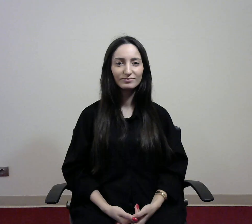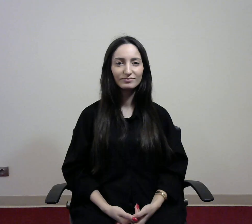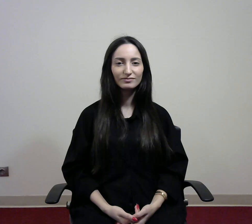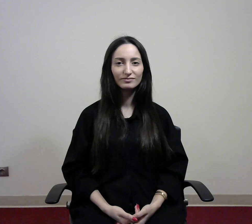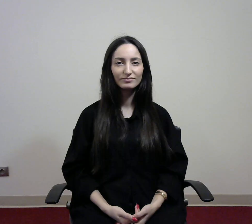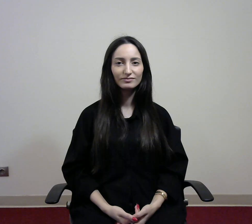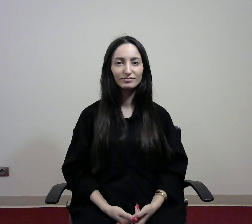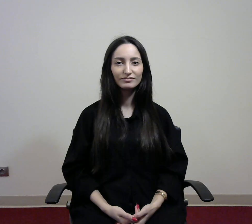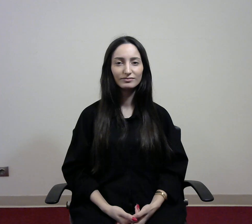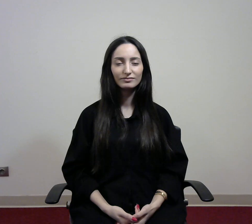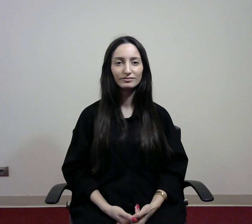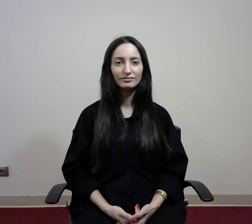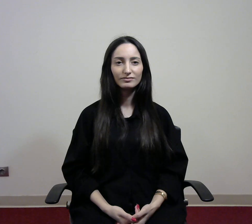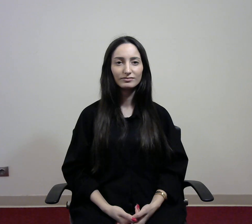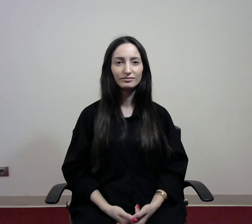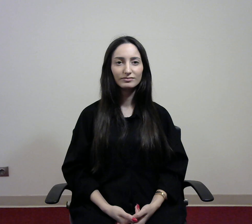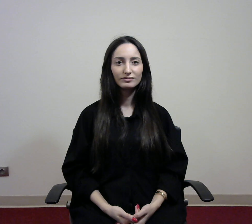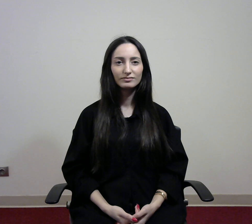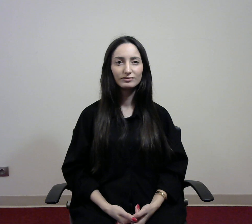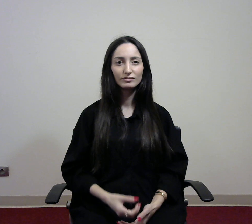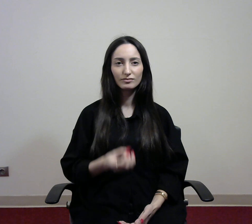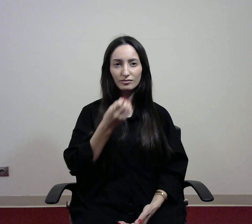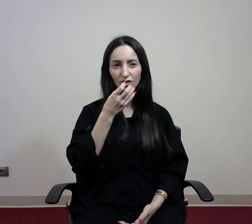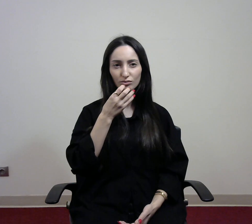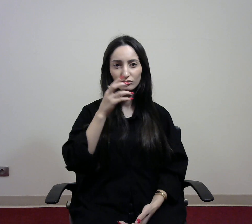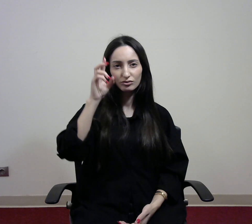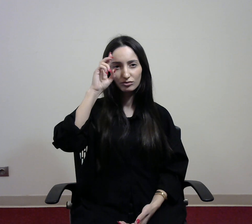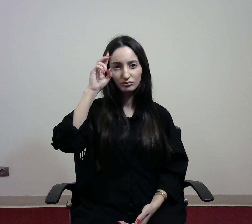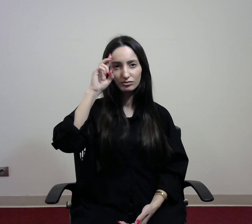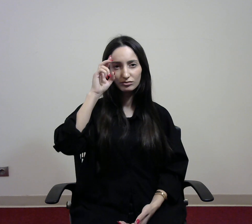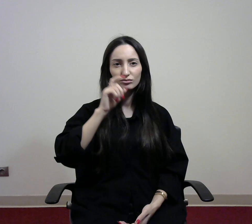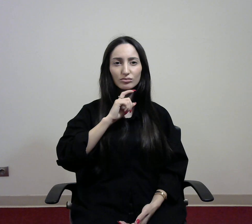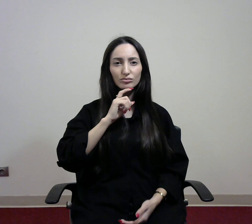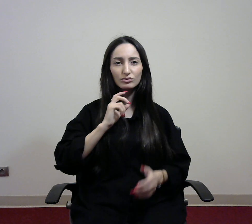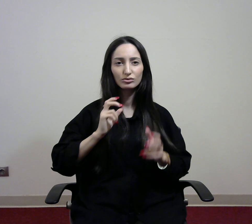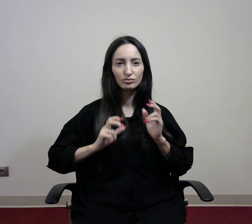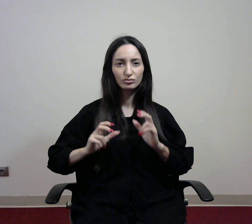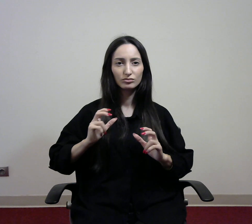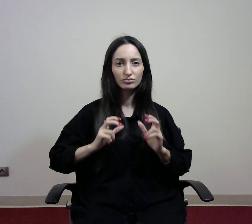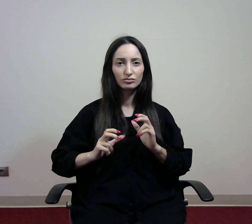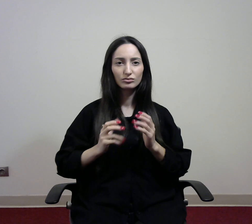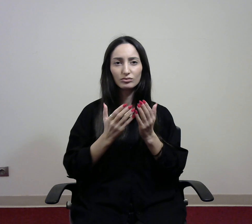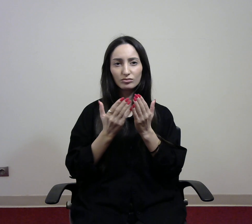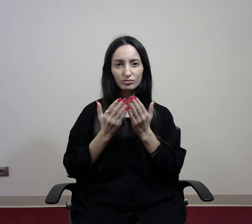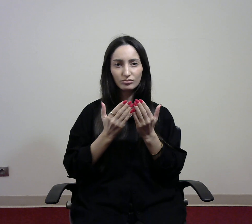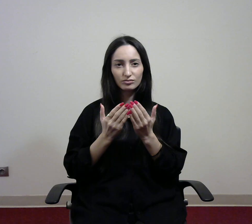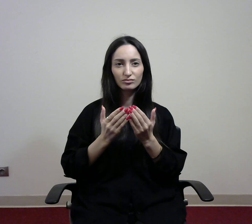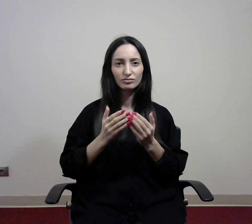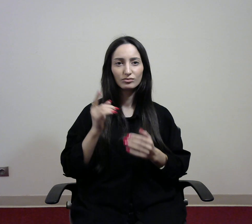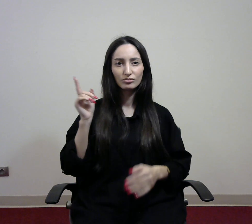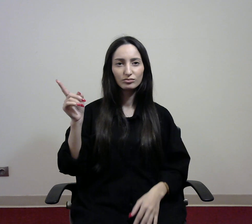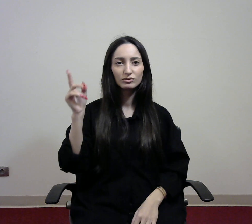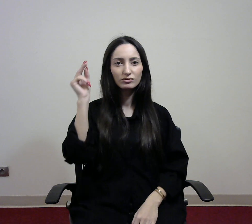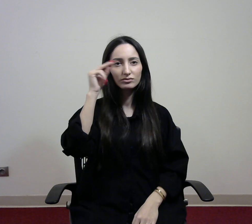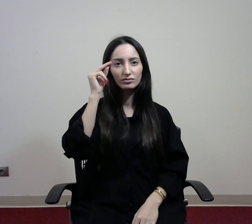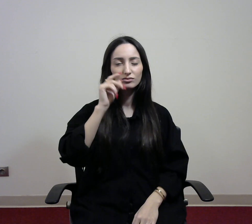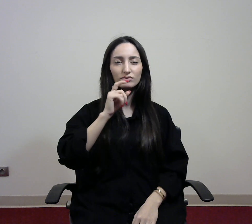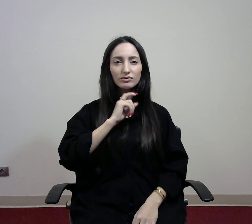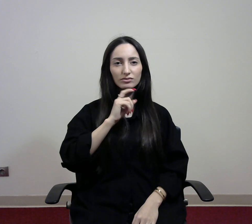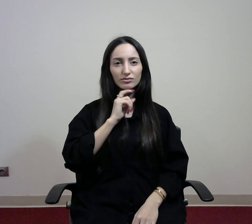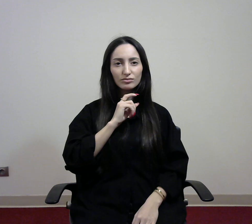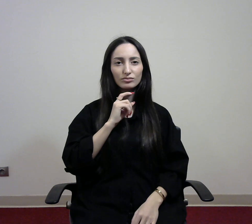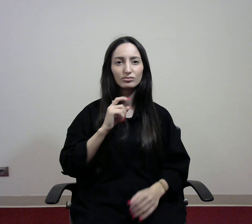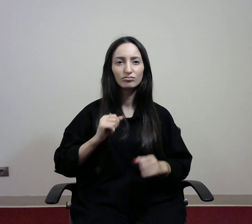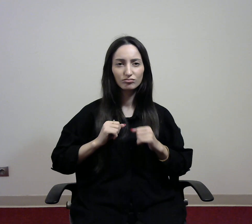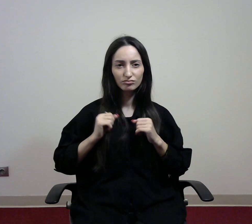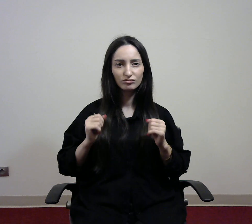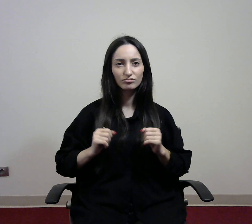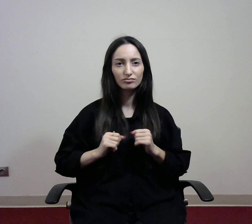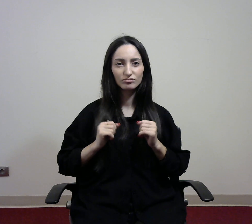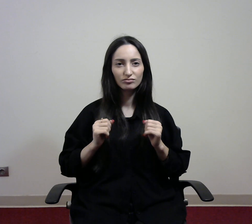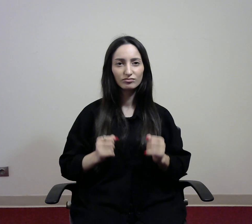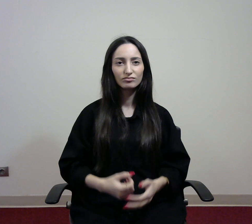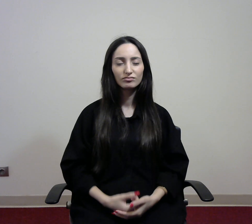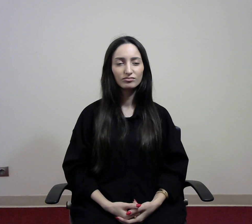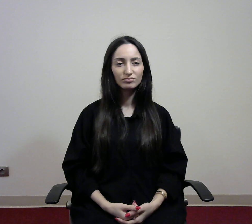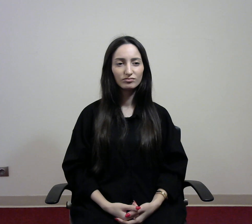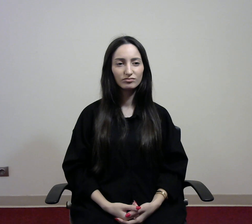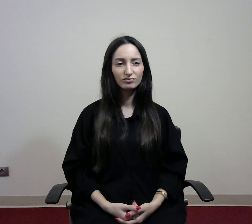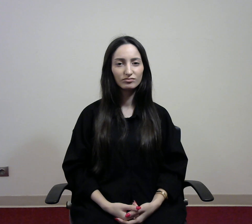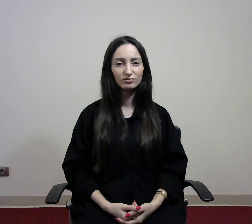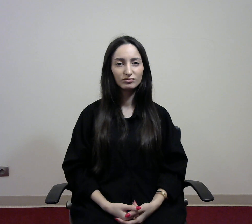Bakı Dövlət Universitetində oxuyan o tələbə çalışqandır